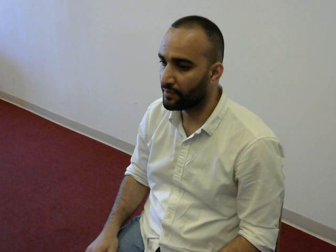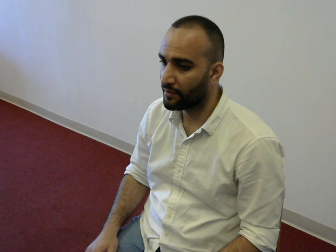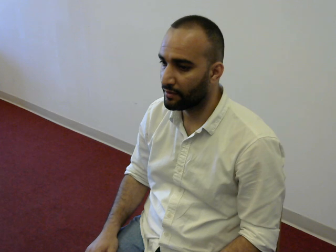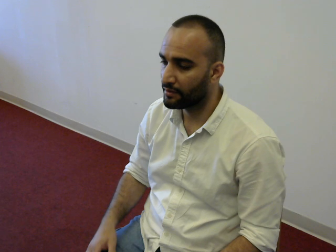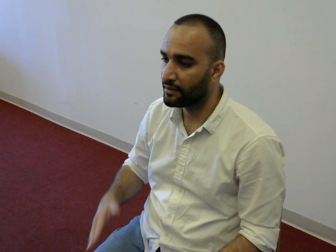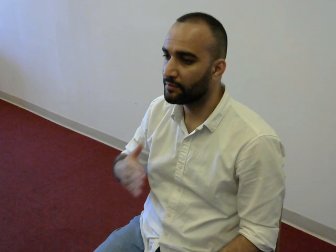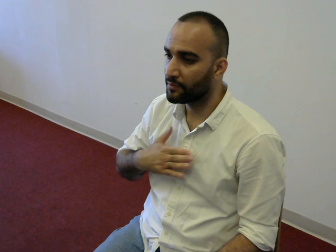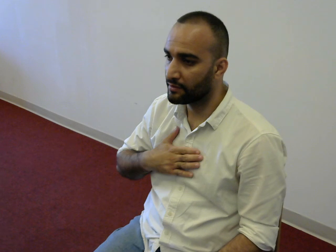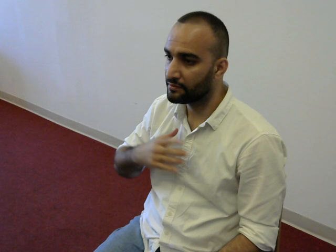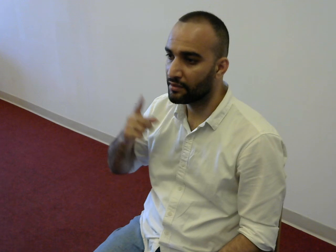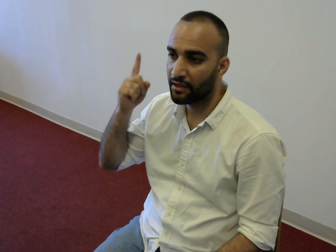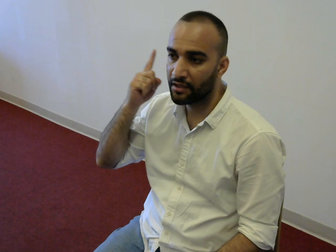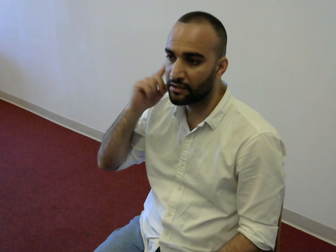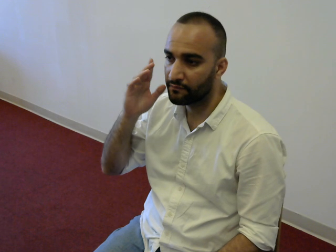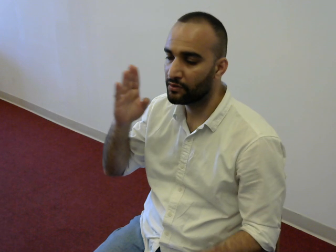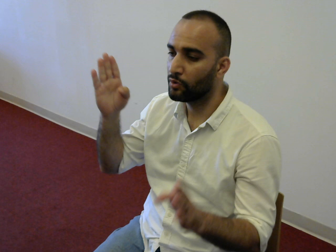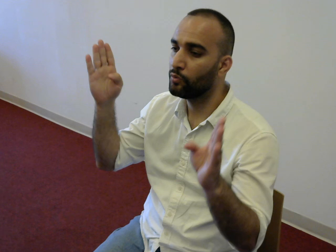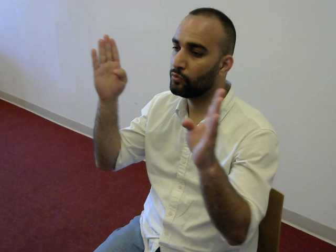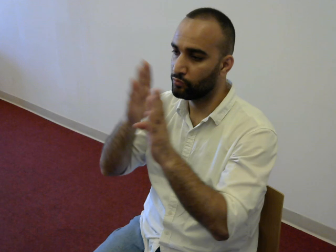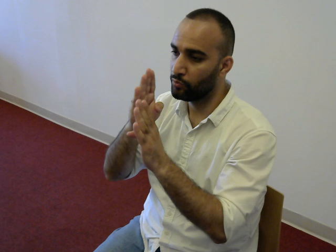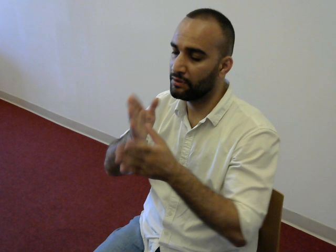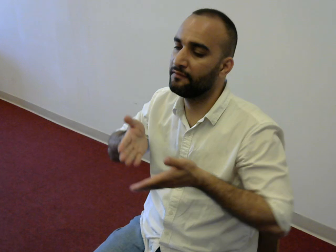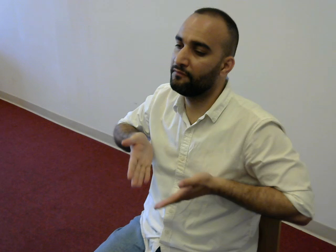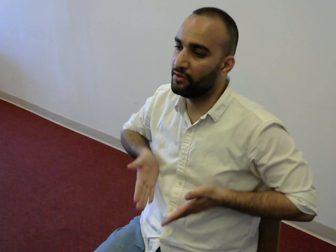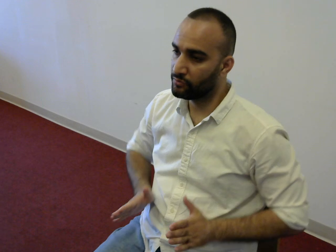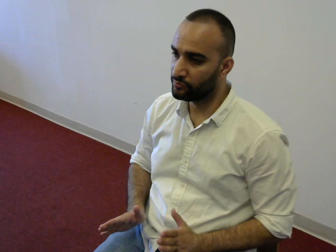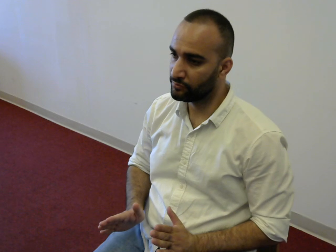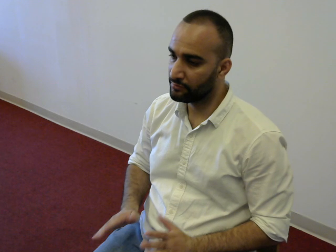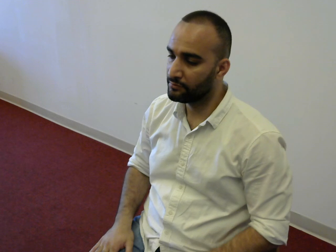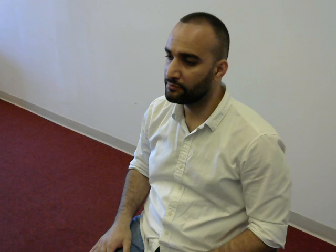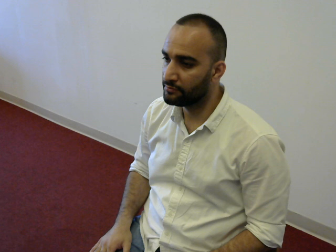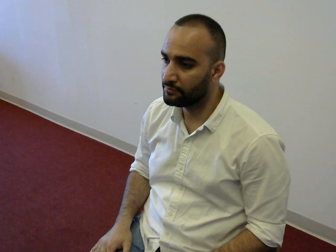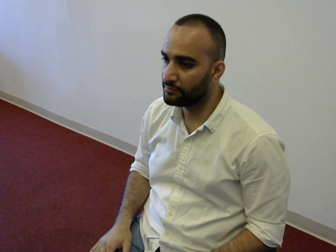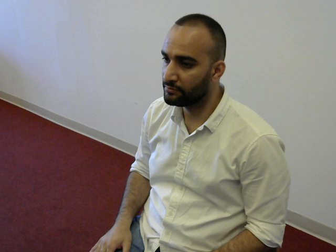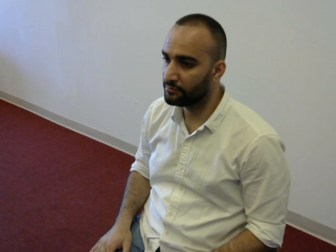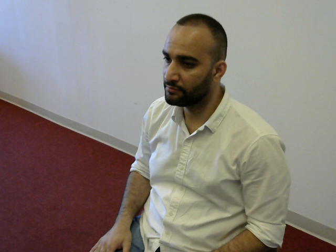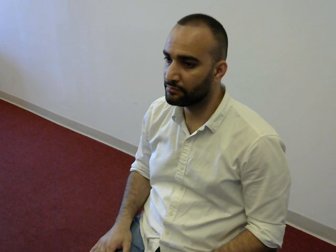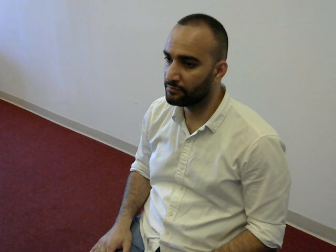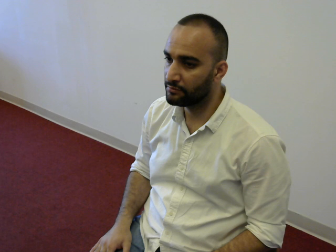Mənim eşitmə məhdudiyyətim anadangəlmədir